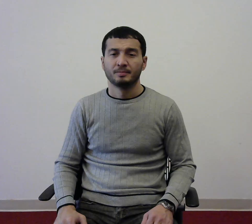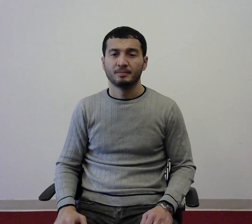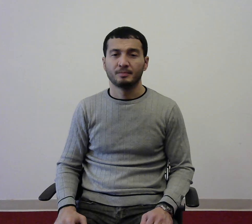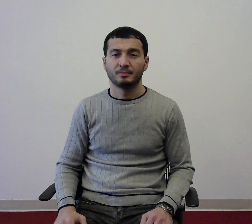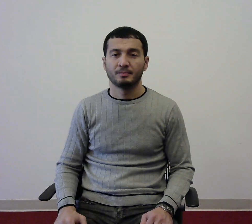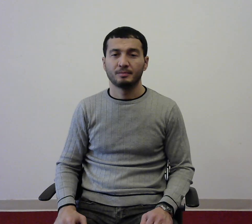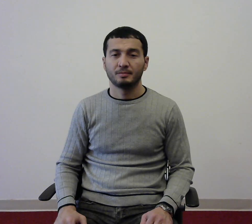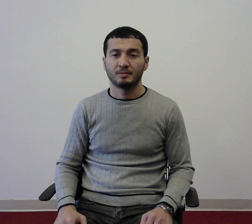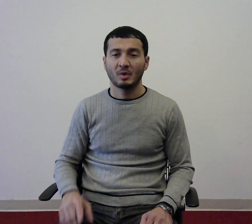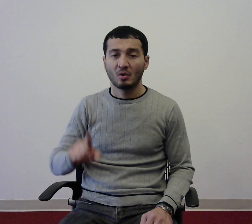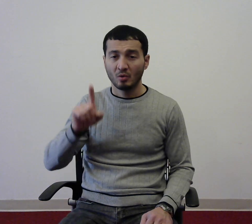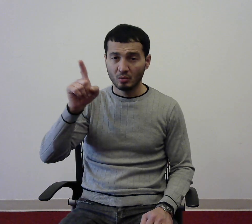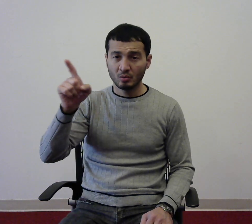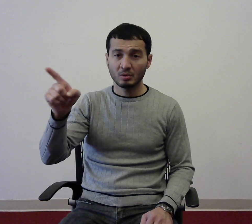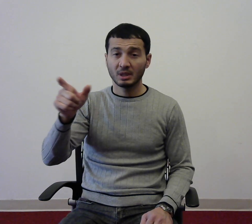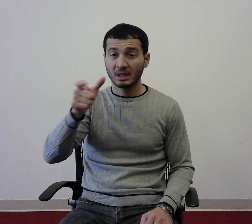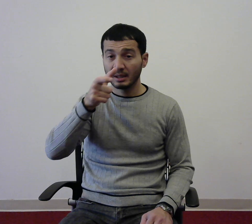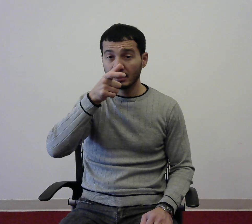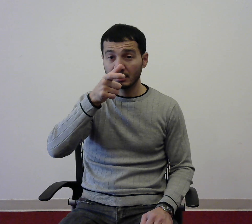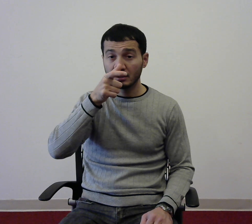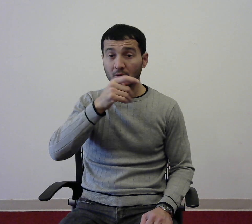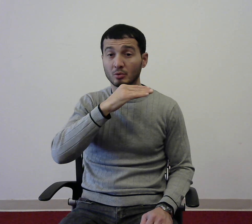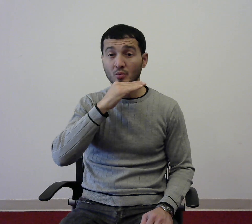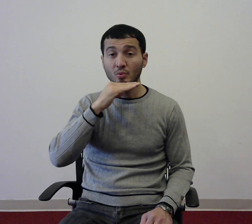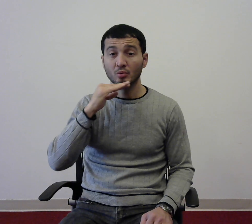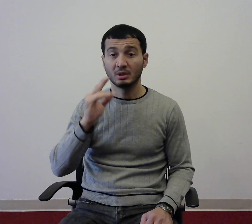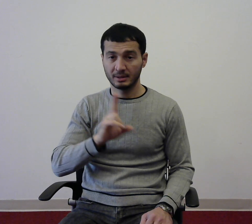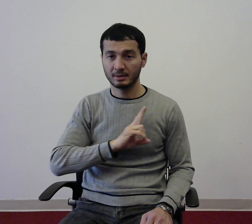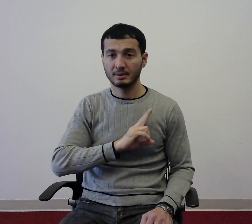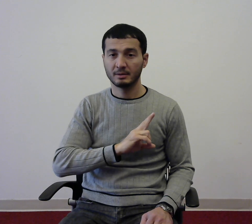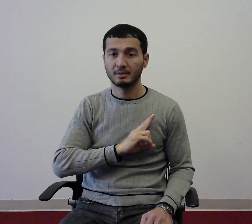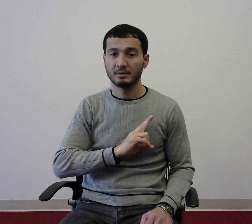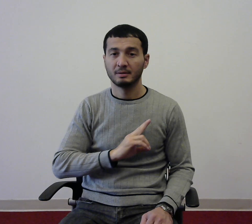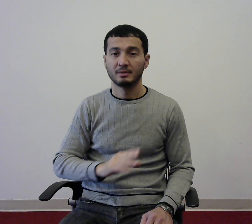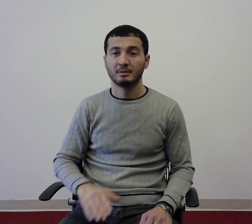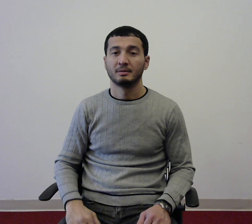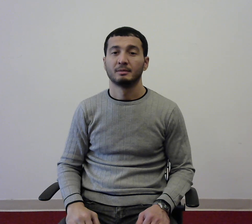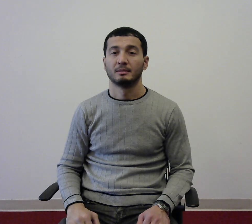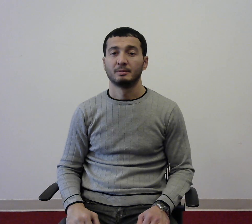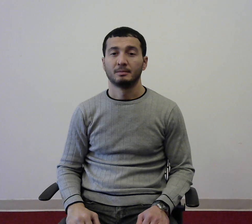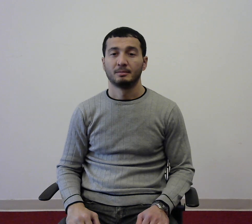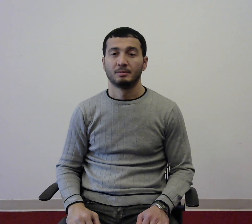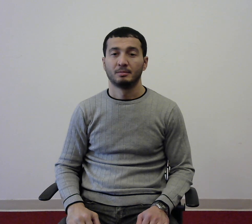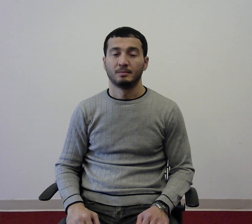O itləri çox sevir